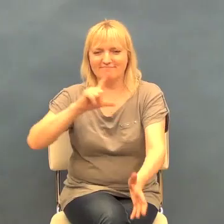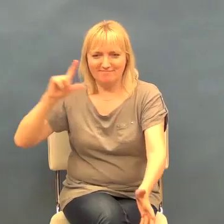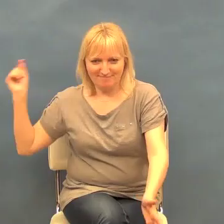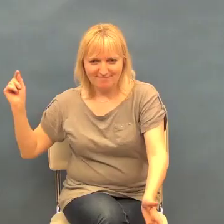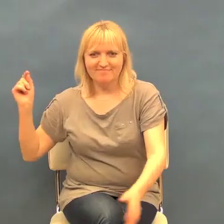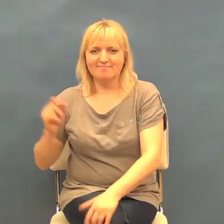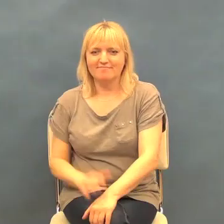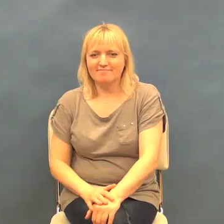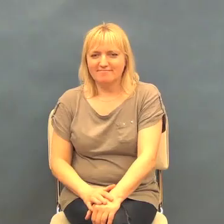Wychodzi.